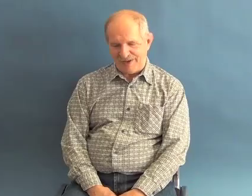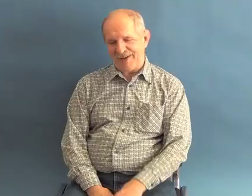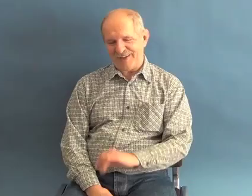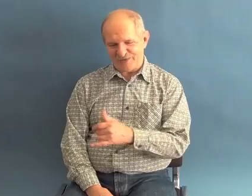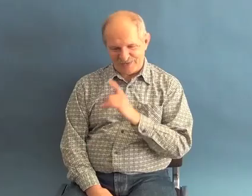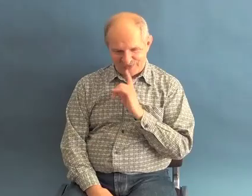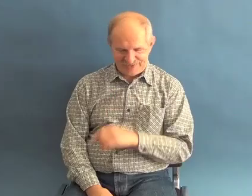Tak, właśnie.